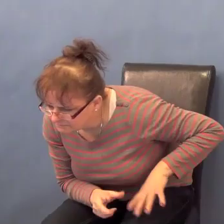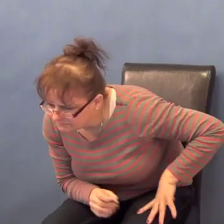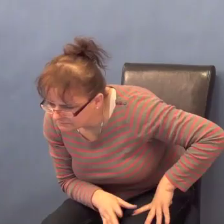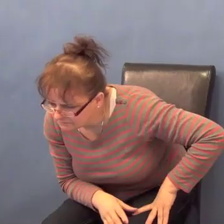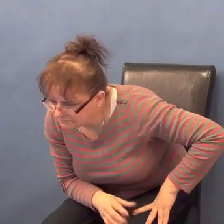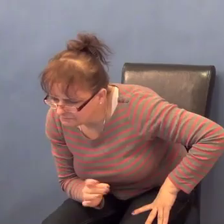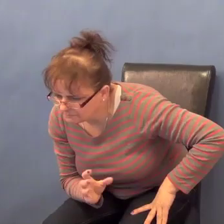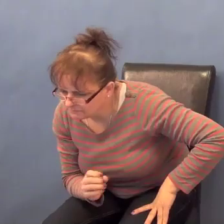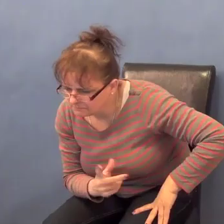Tak, tak.